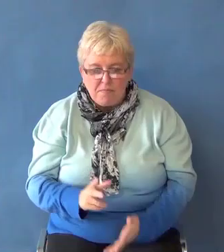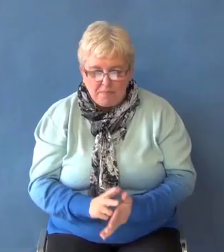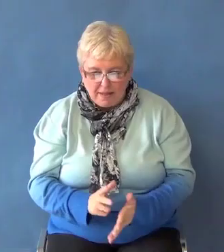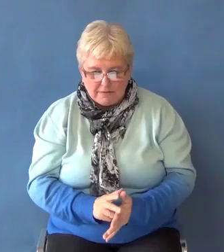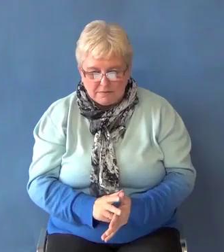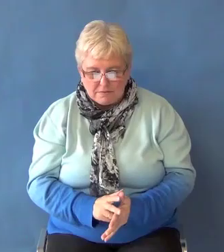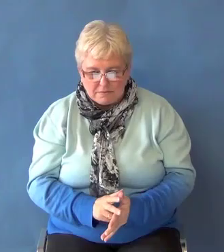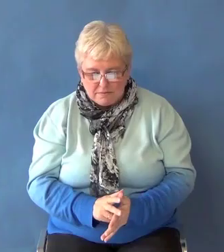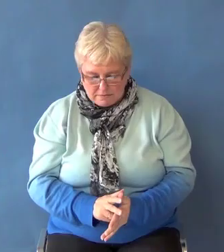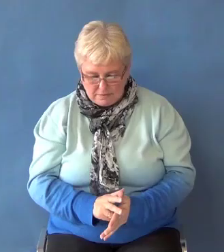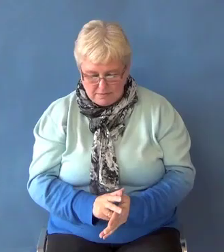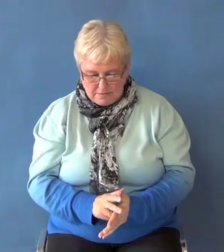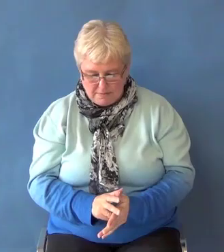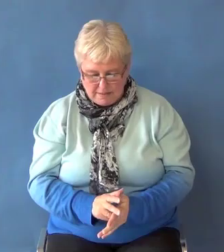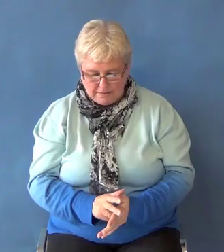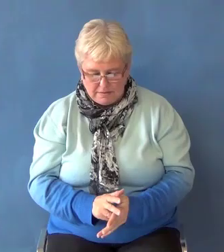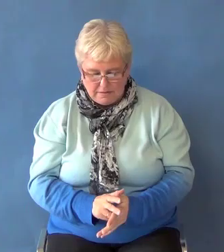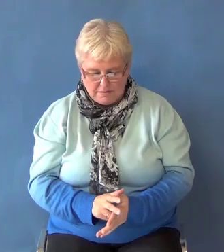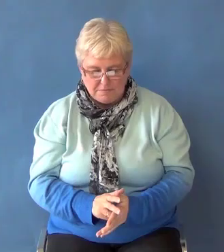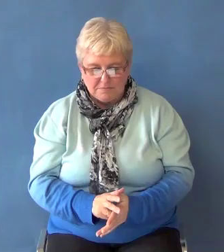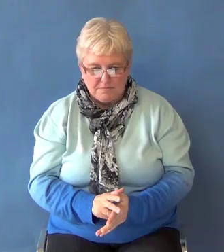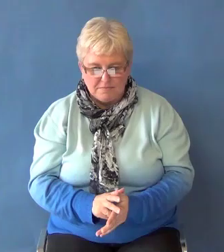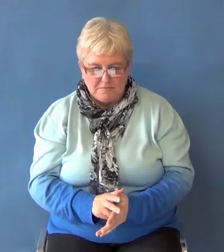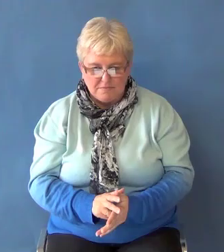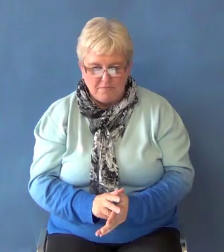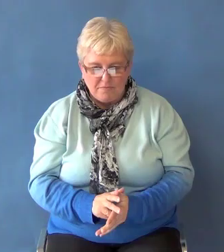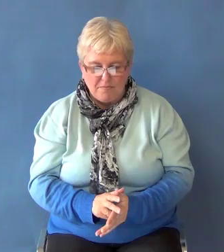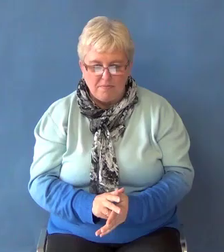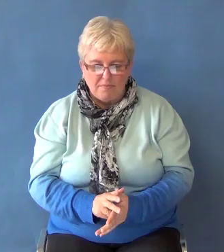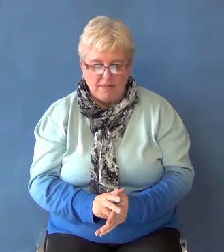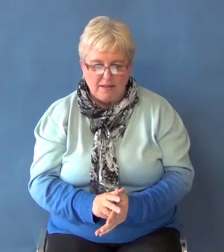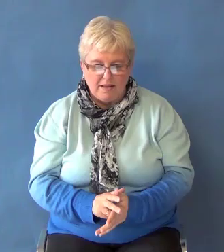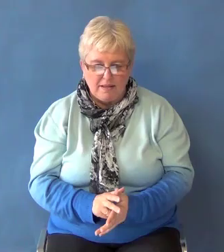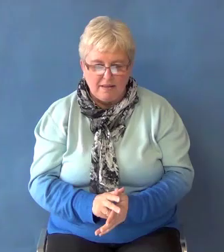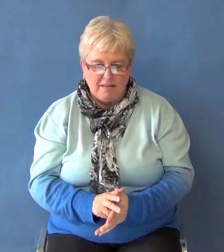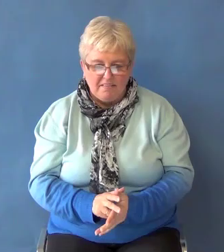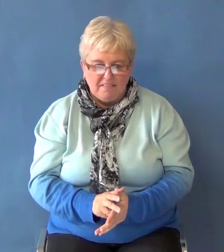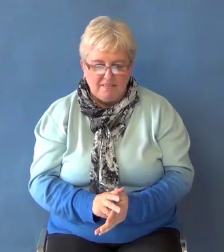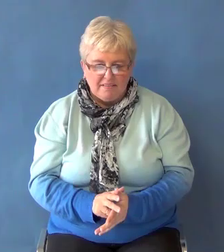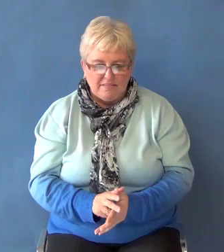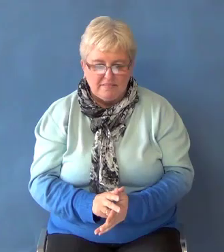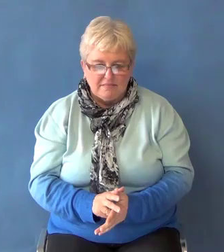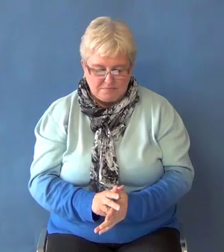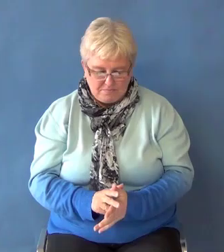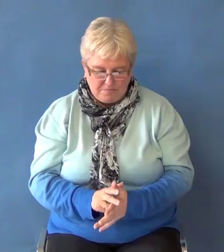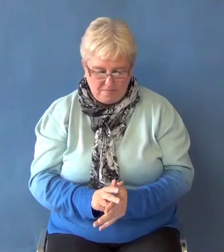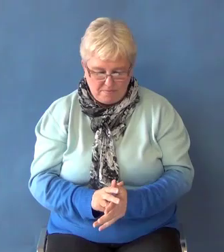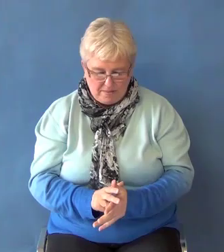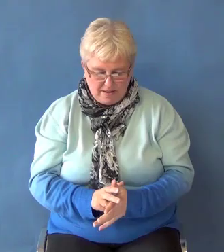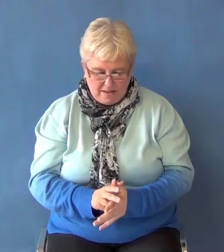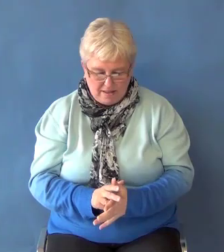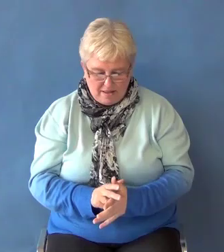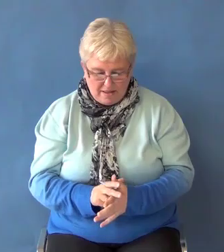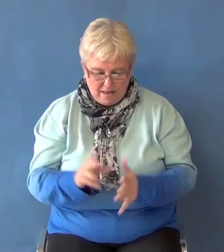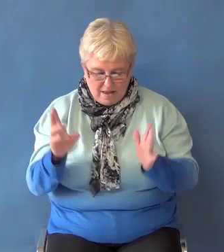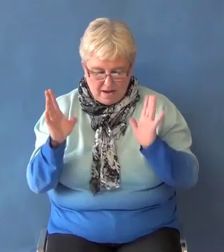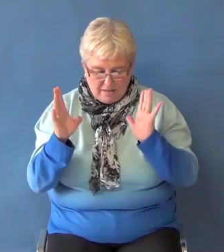Osiemnasta.